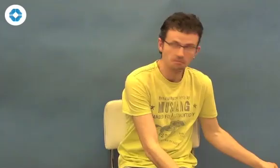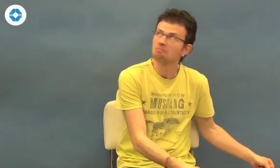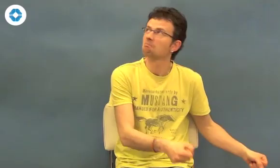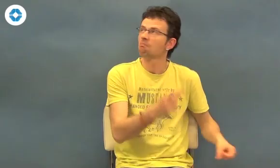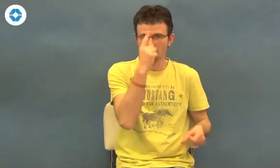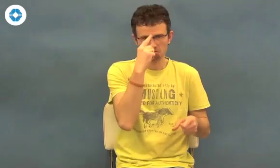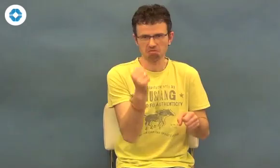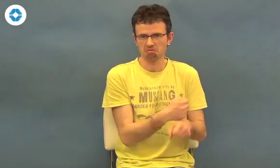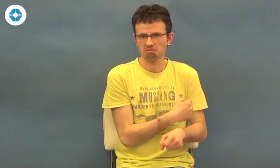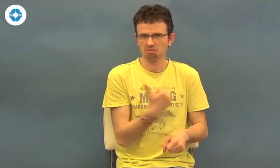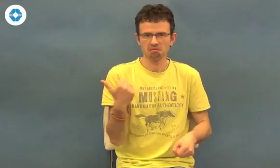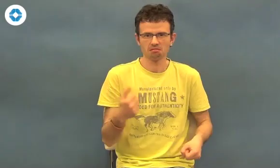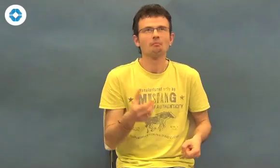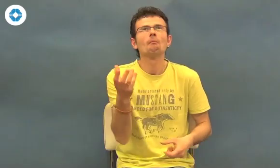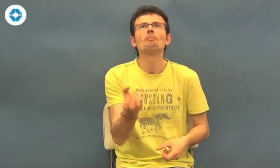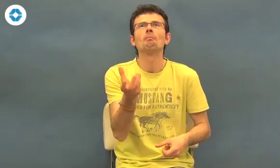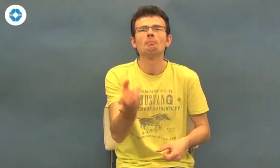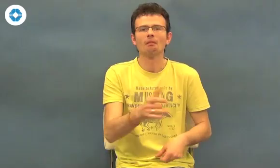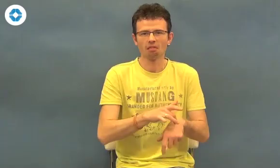Mężczyzna na drzewie na pewno nic nie zauważy, bo cały czas zrywa.